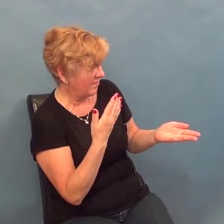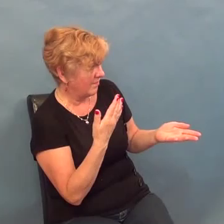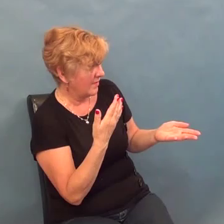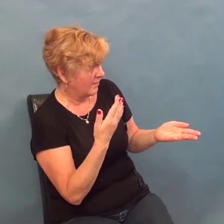Ale...